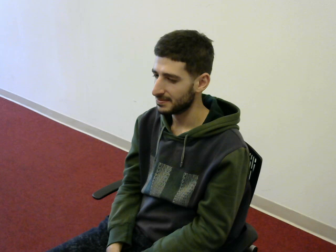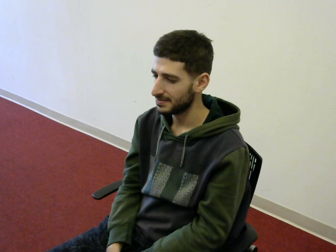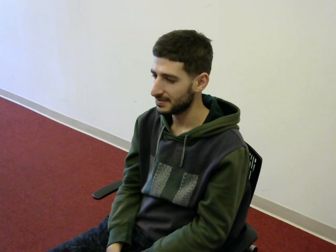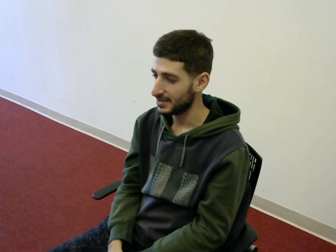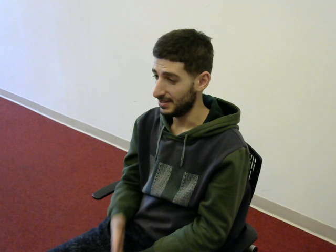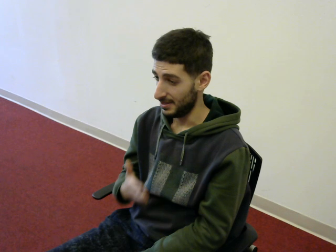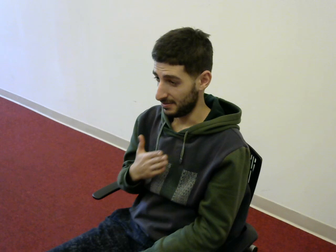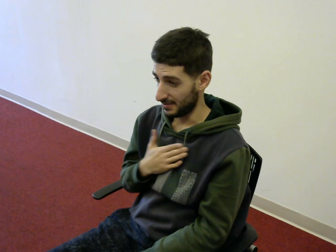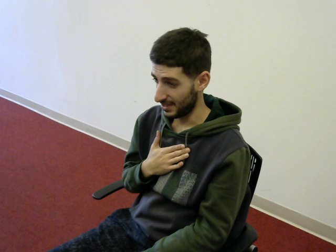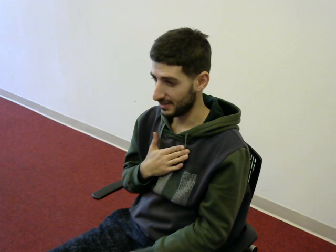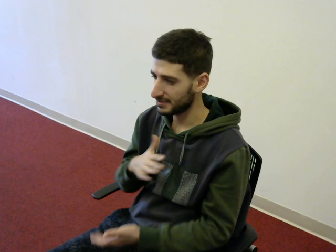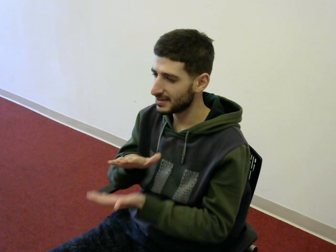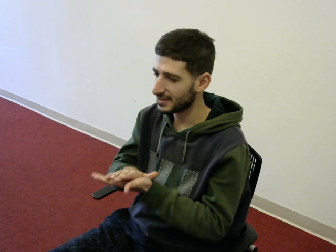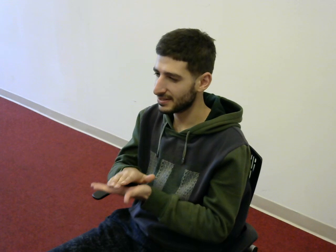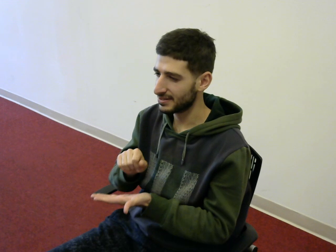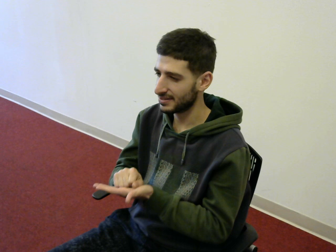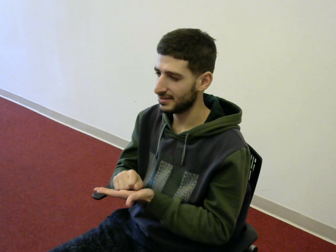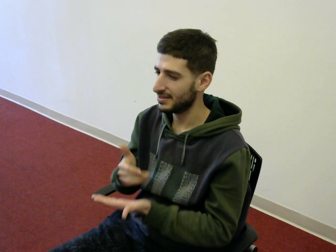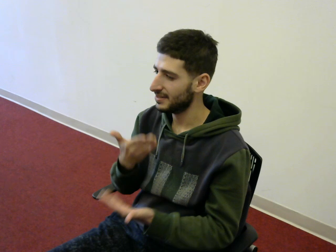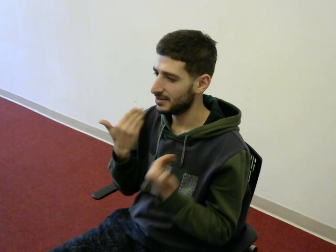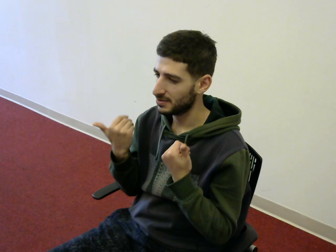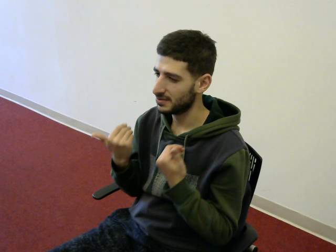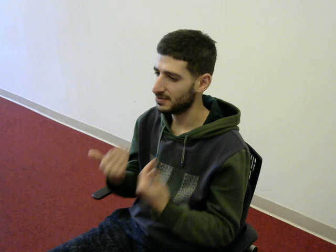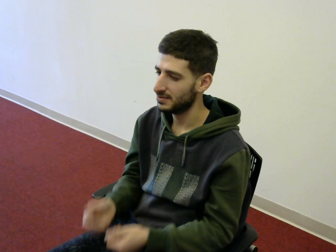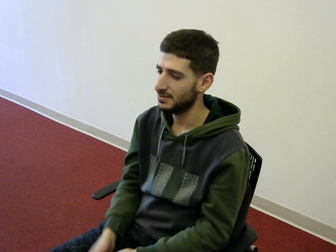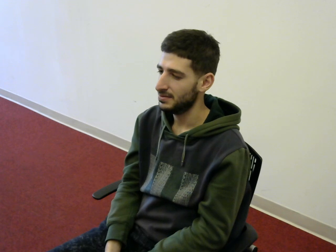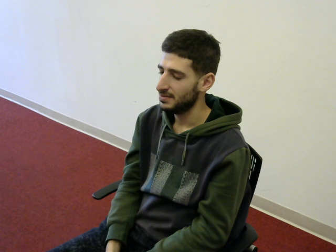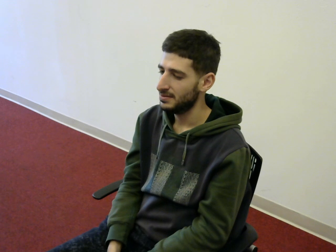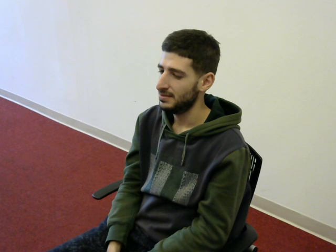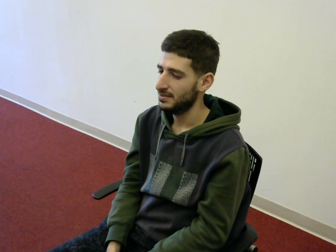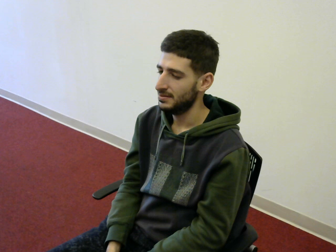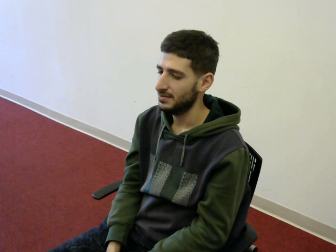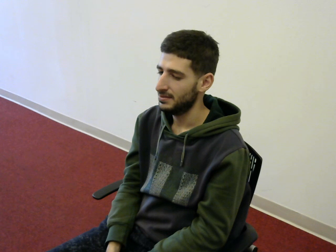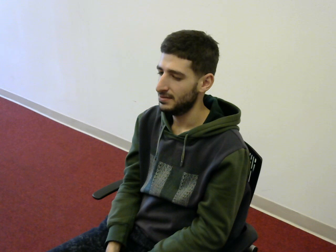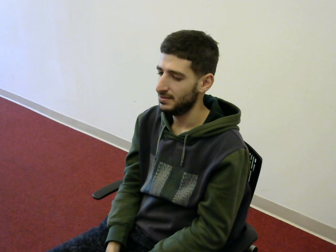Mənim ləqəbim yoxdur